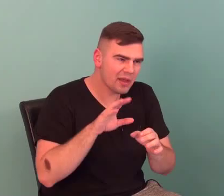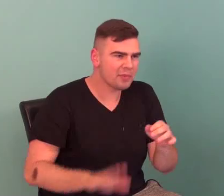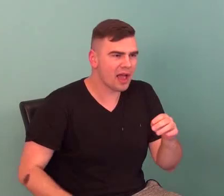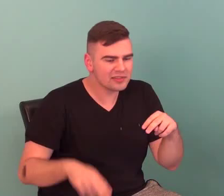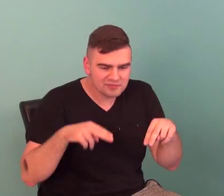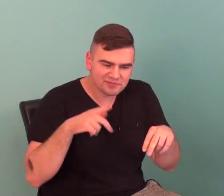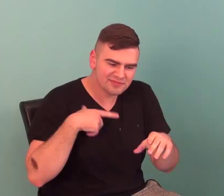Pies patrzy, podziwia.